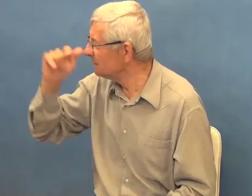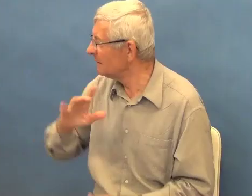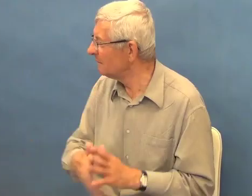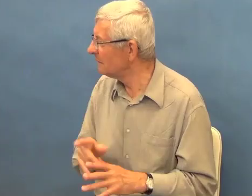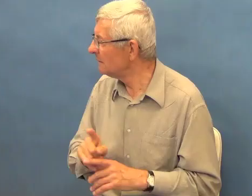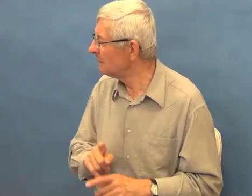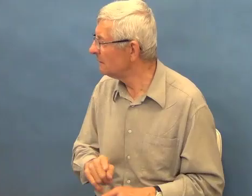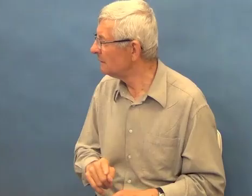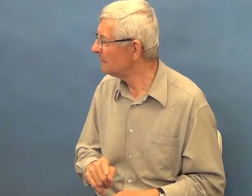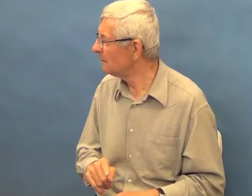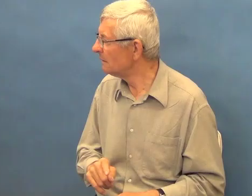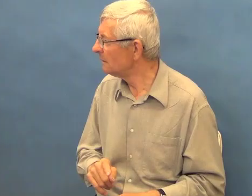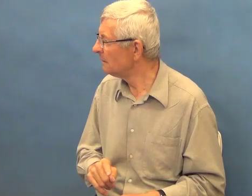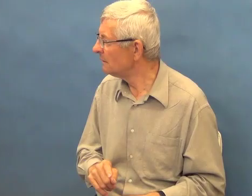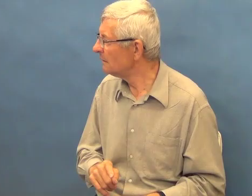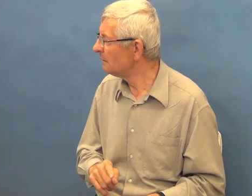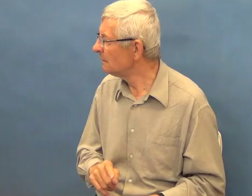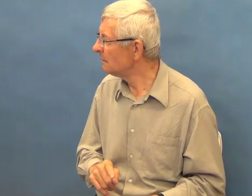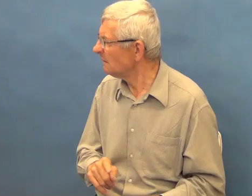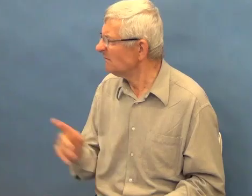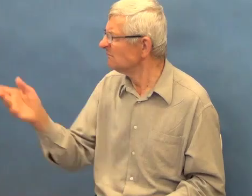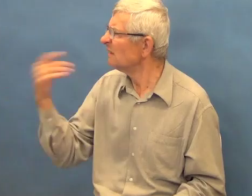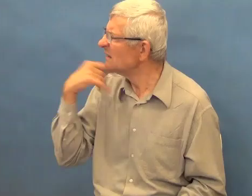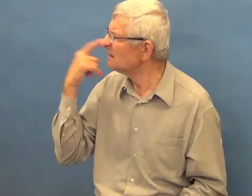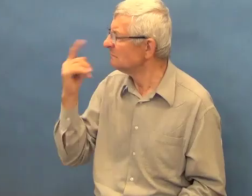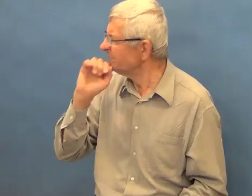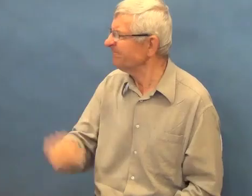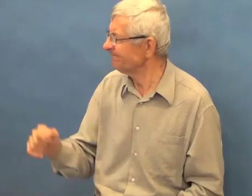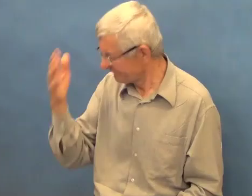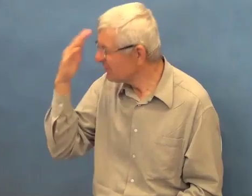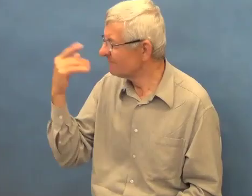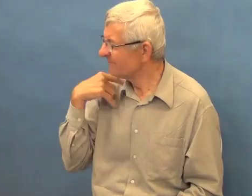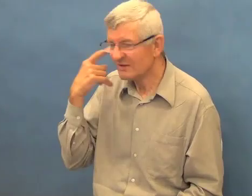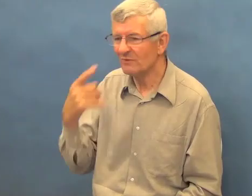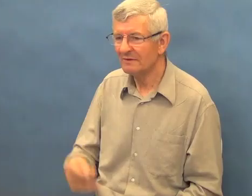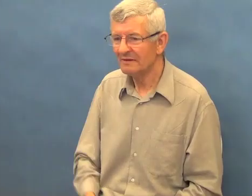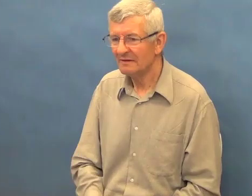migać... wiem, ja nie słyszę w ogóle.